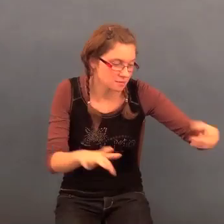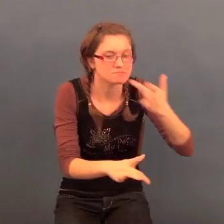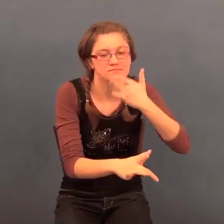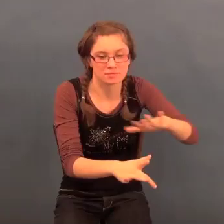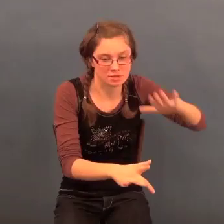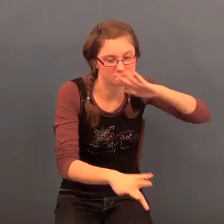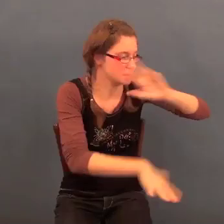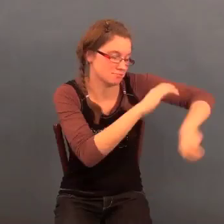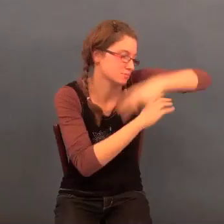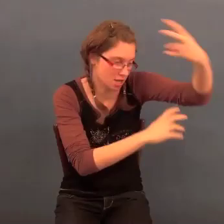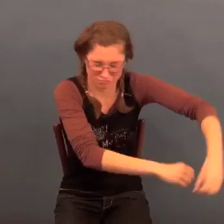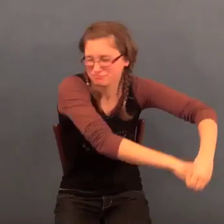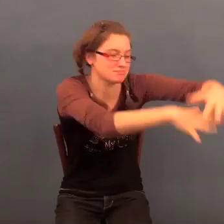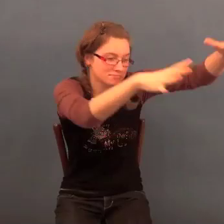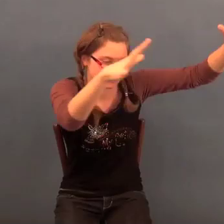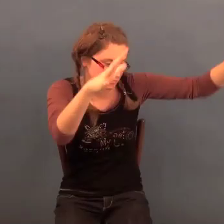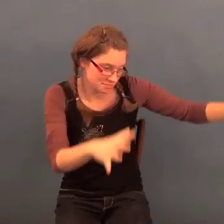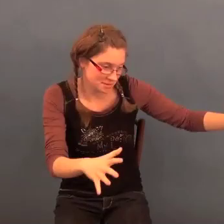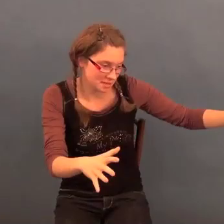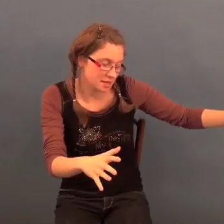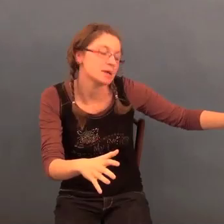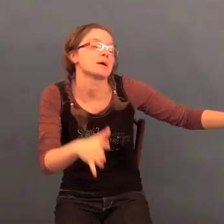Kosz na śmieci przewraca się i wszystko się z niego wysypuje.